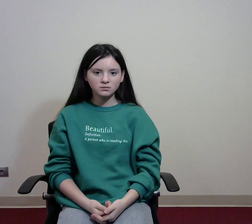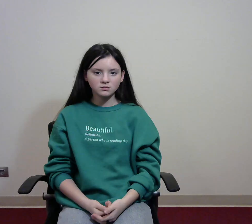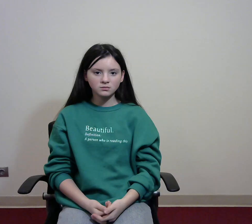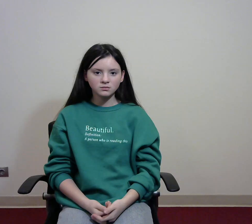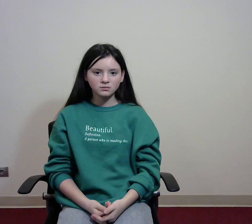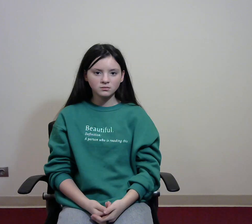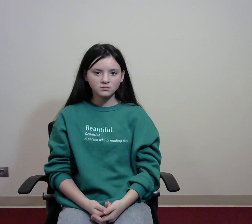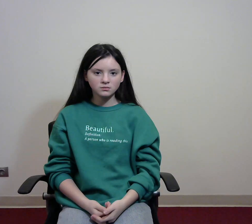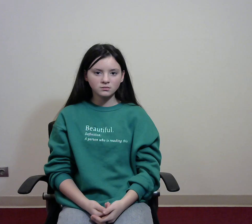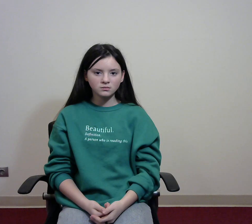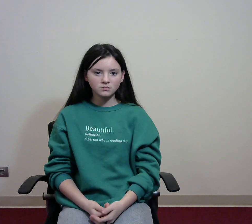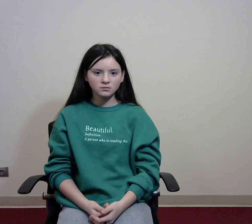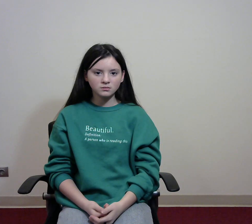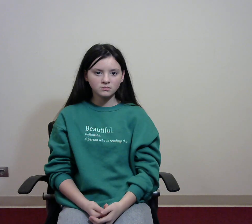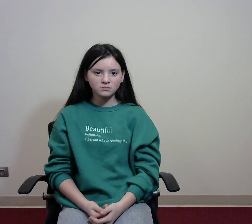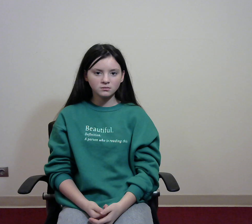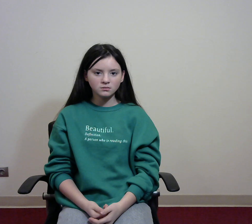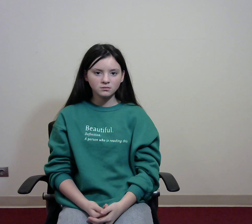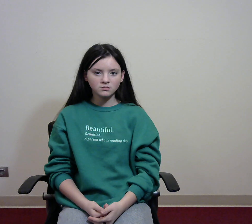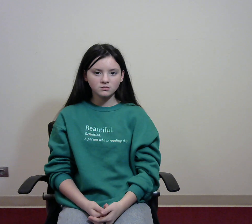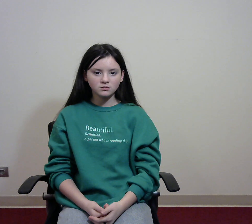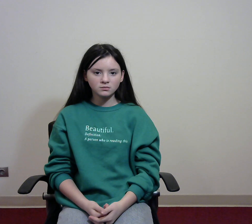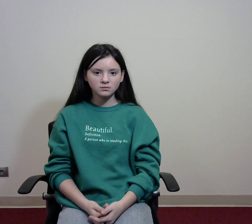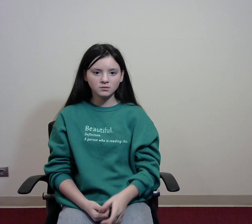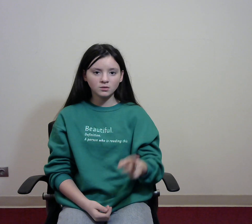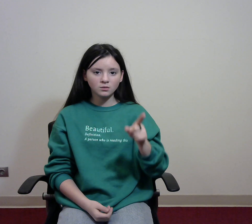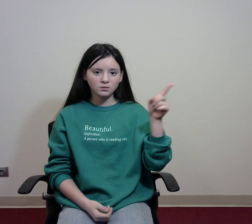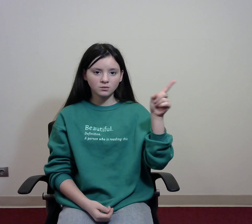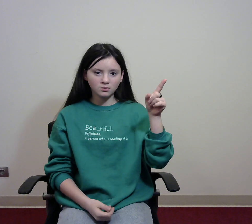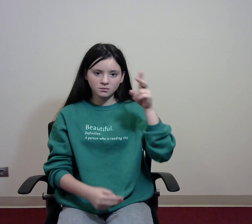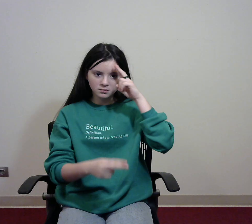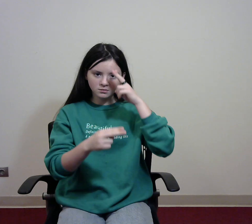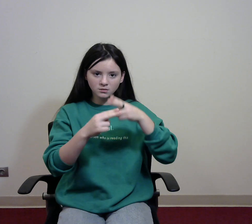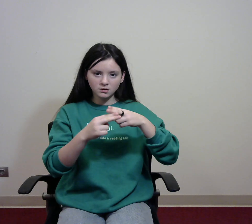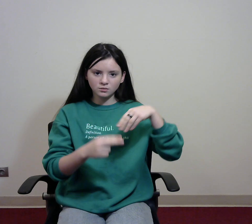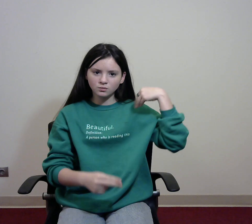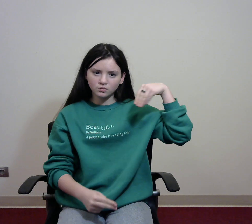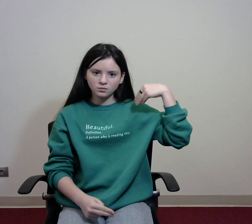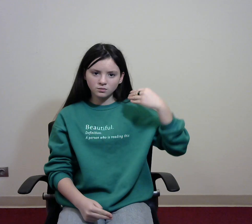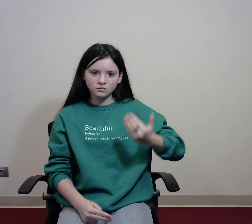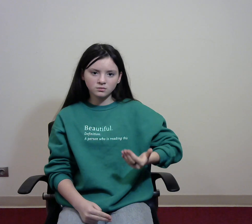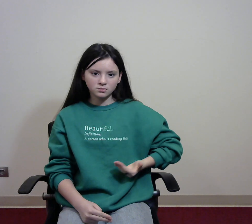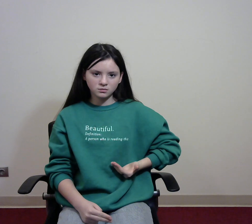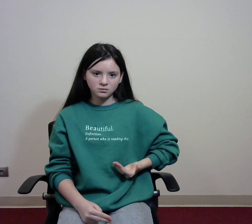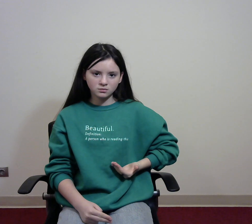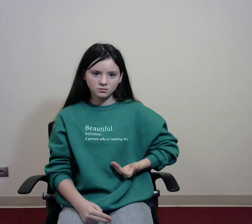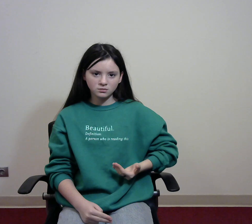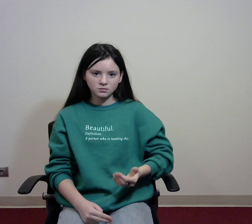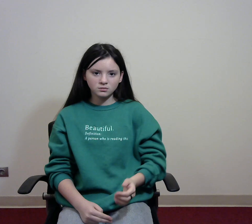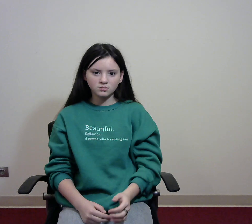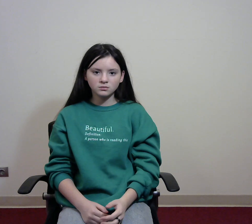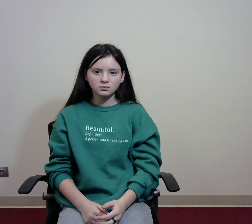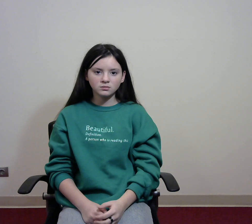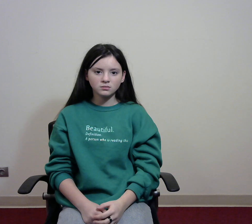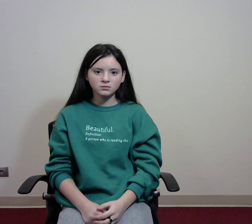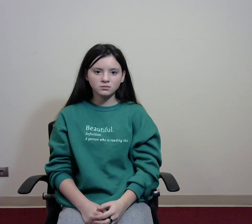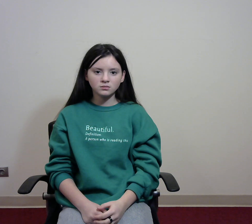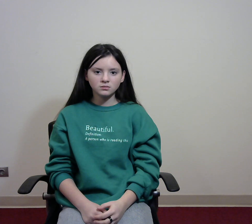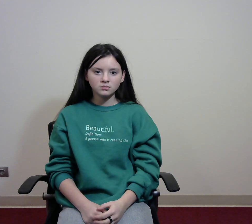Onun qardaşı Türkiyədə yaşayır